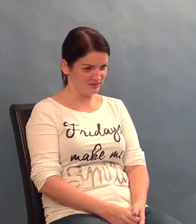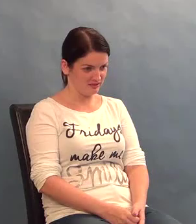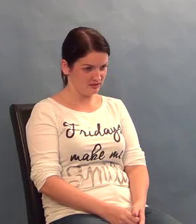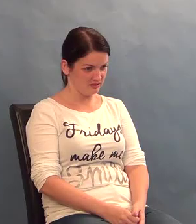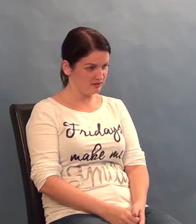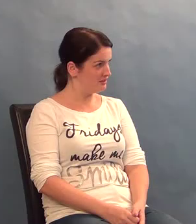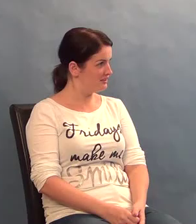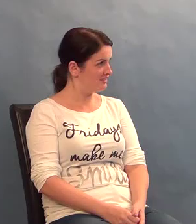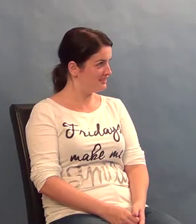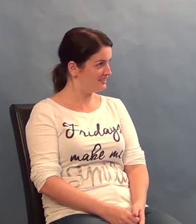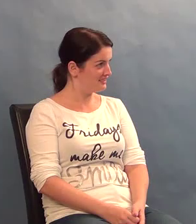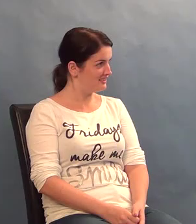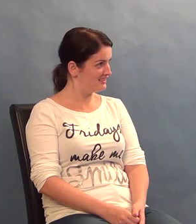Korzystaj z życia.